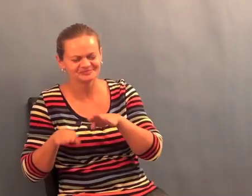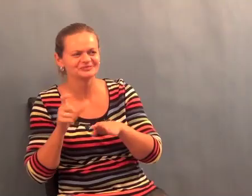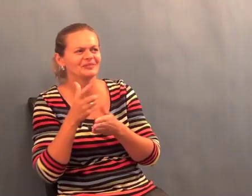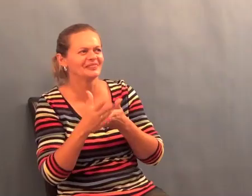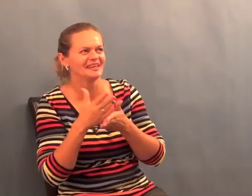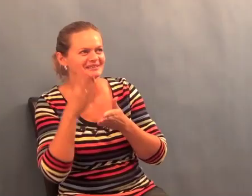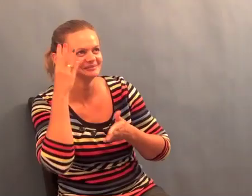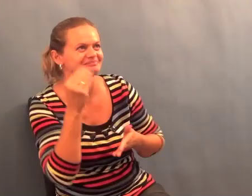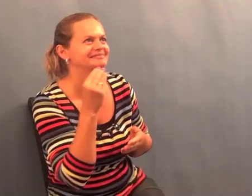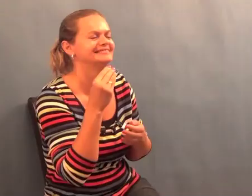Zapomniałam, co dalej.